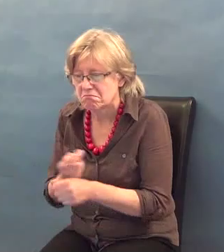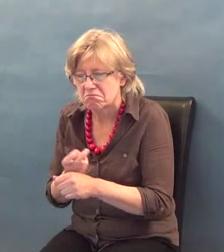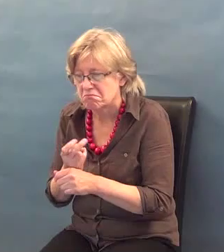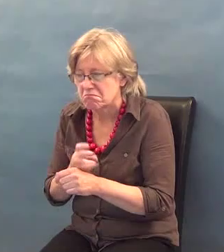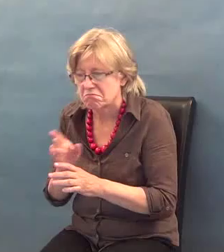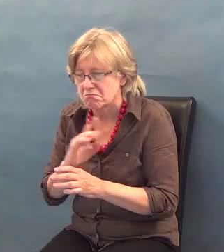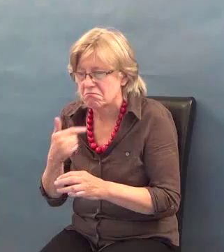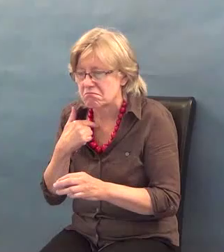W lutym nie.